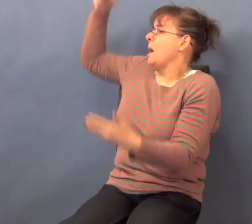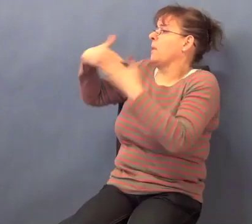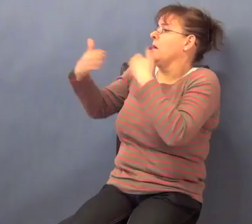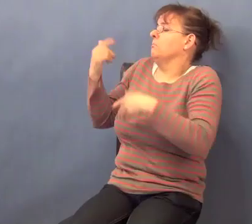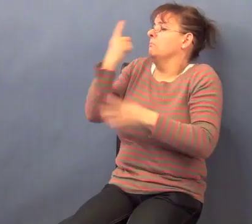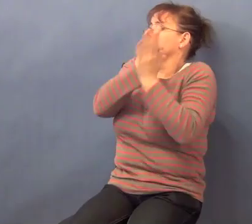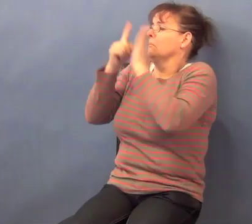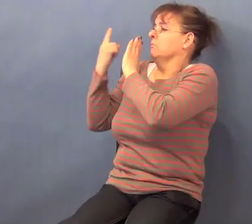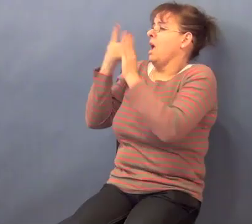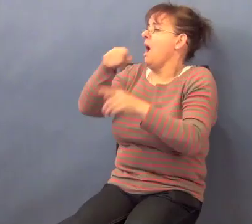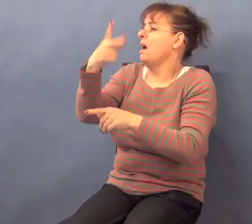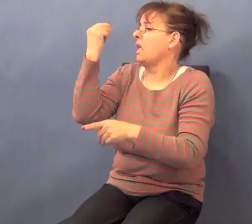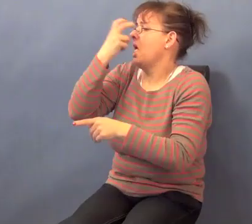Tam przy bramie tylko chodzi!